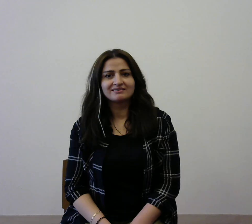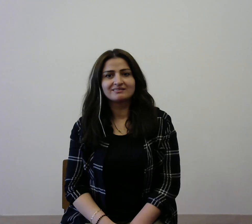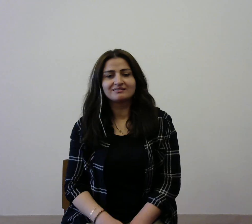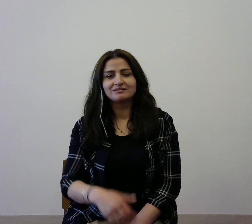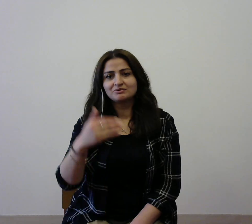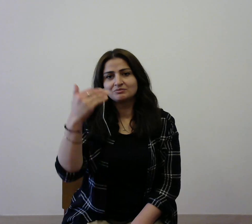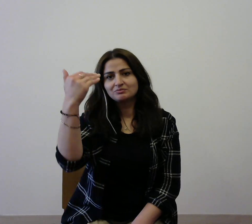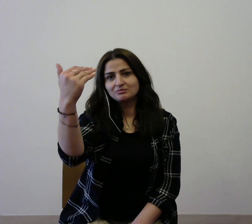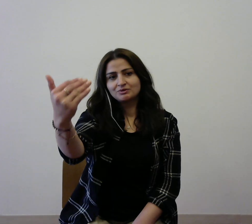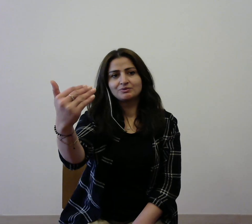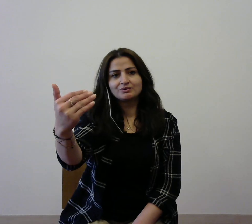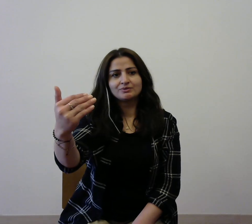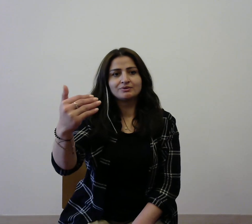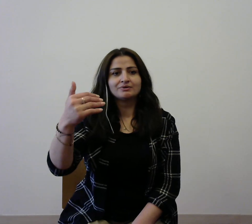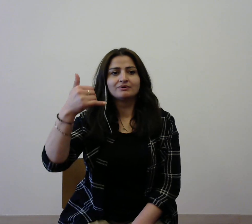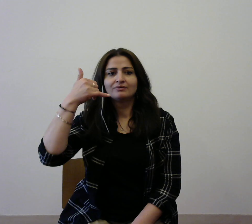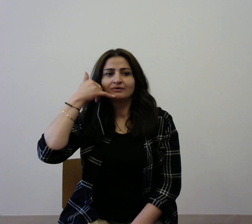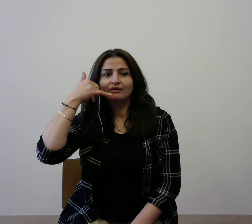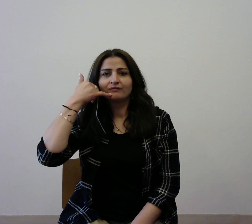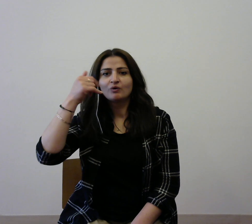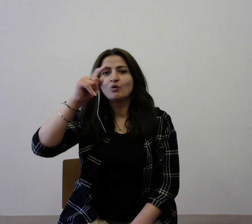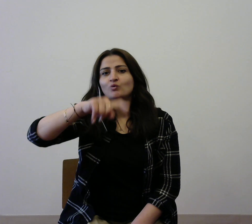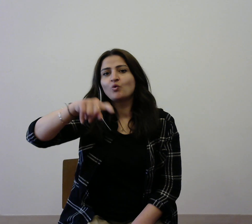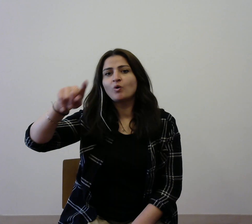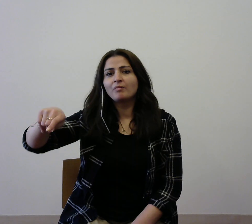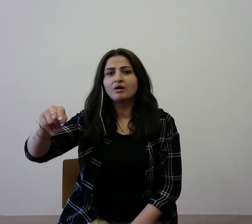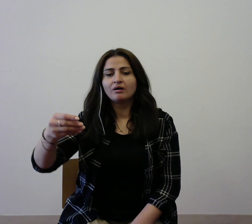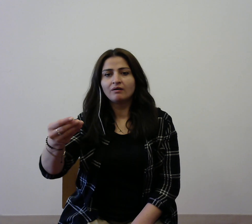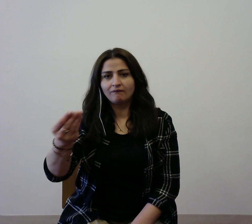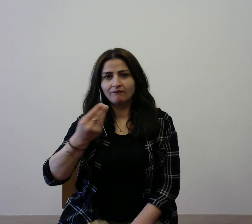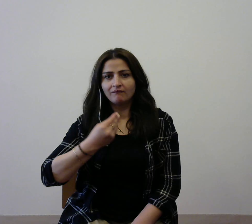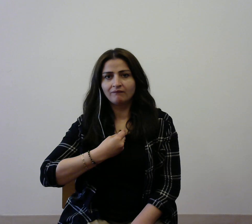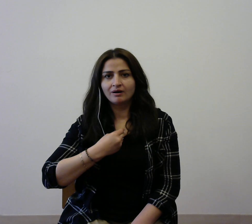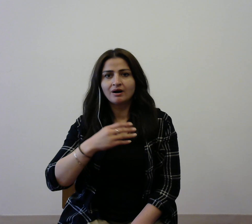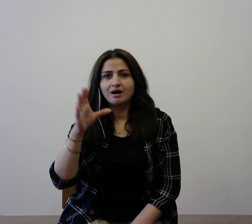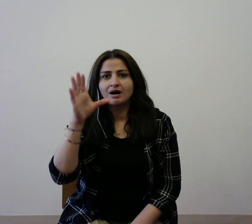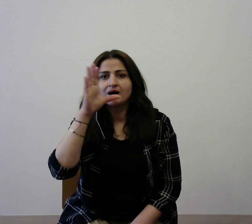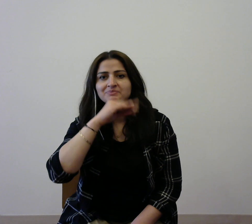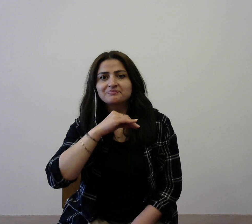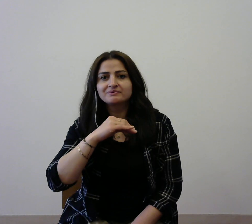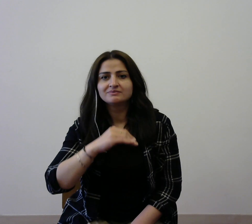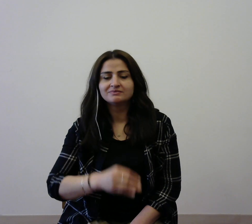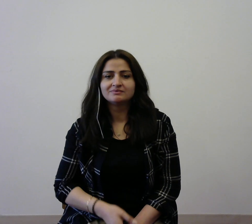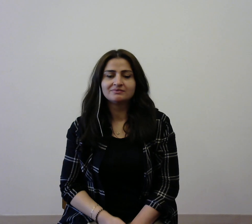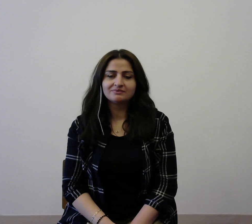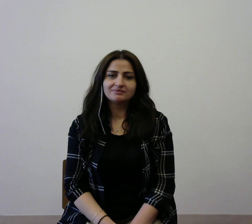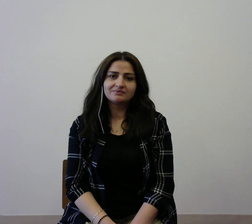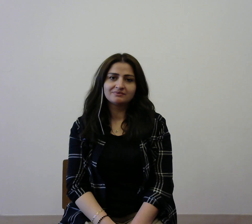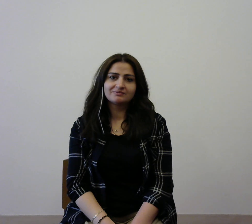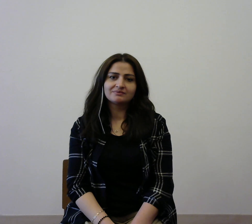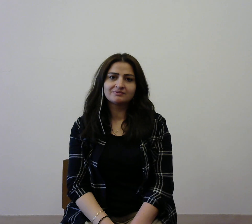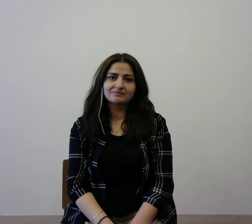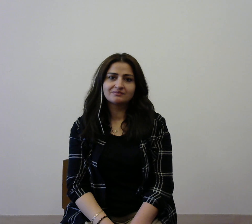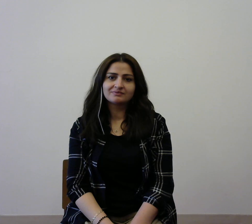Siz telefon nömrənizi verə bilərsinizmi?